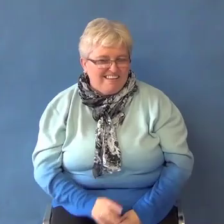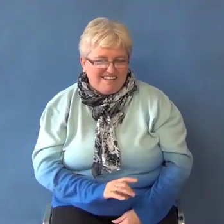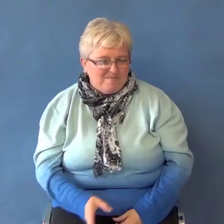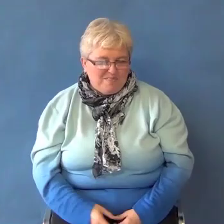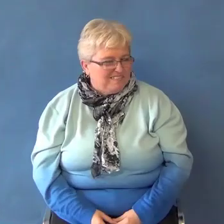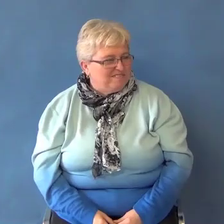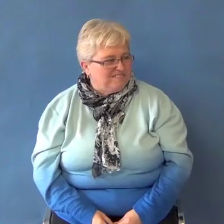Nie ma.